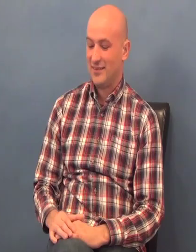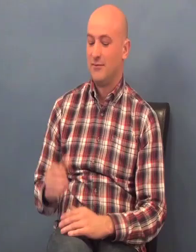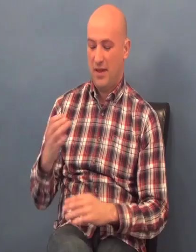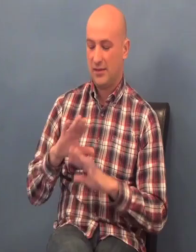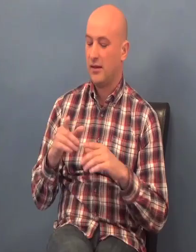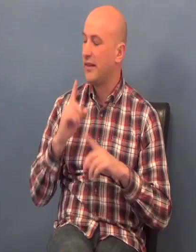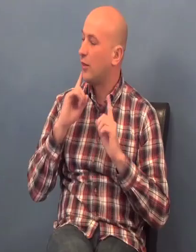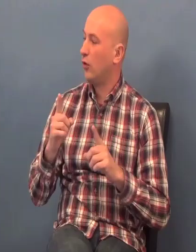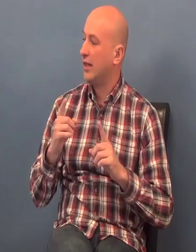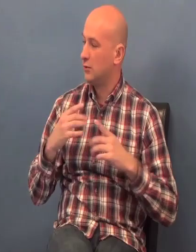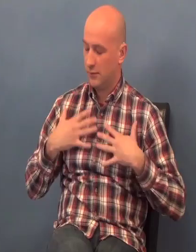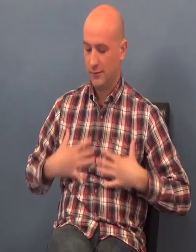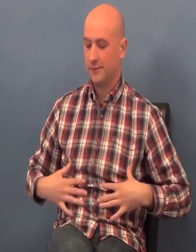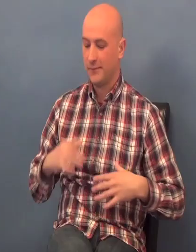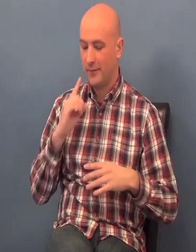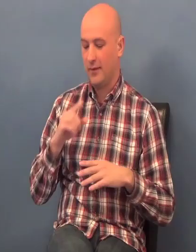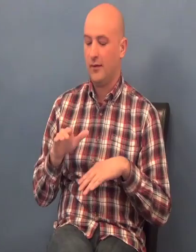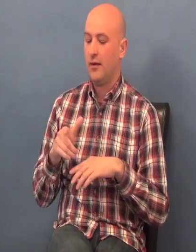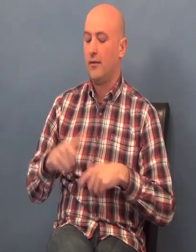Na plaży naturyści, na golasa.